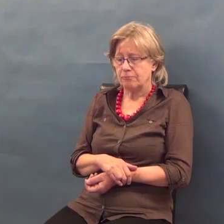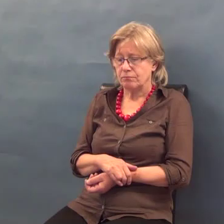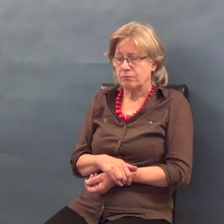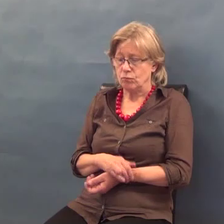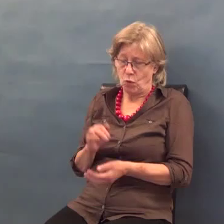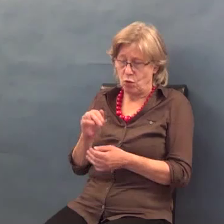Może.